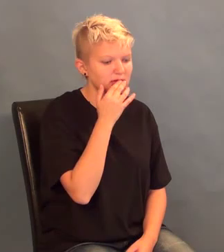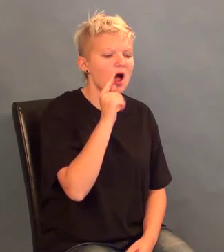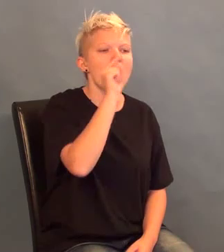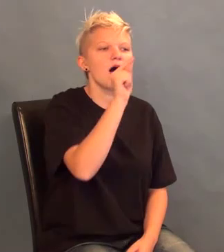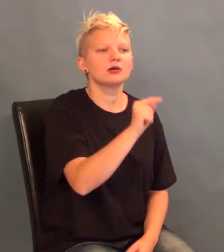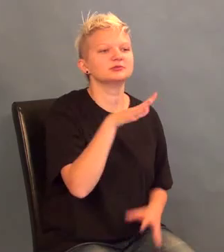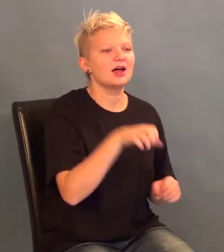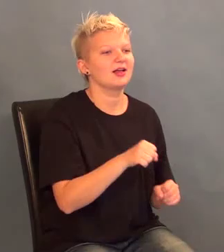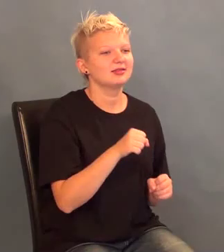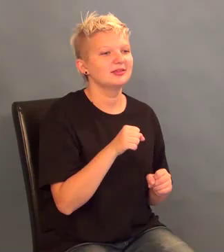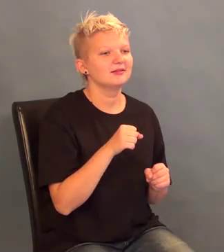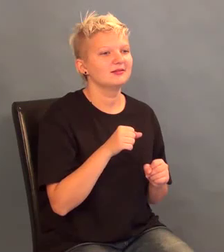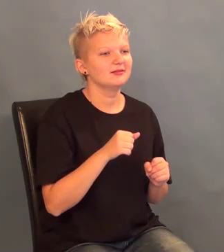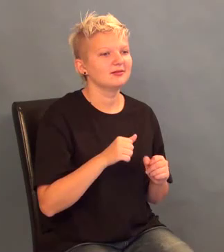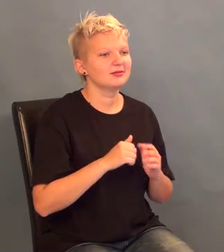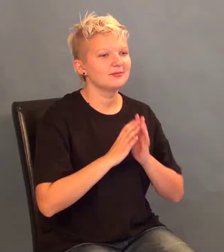Tu i tu mam zajęte.